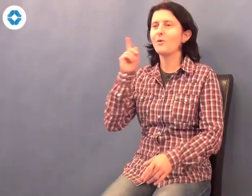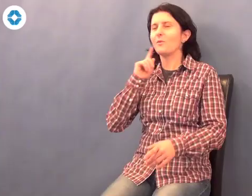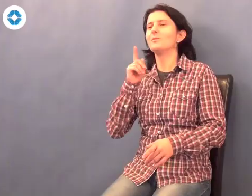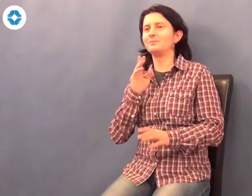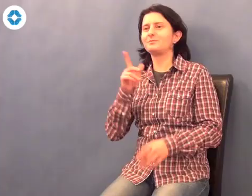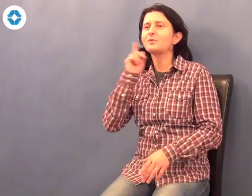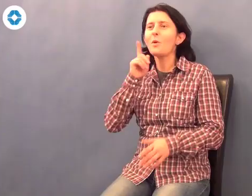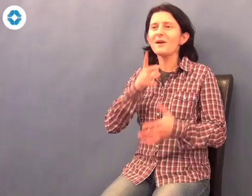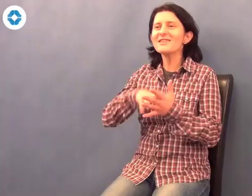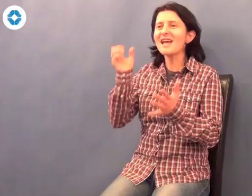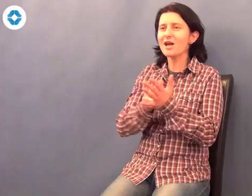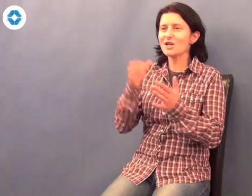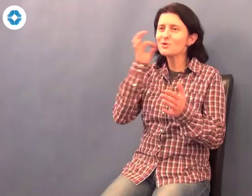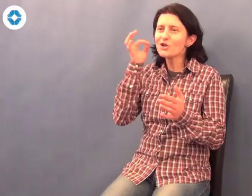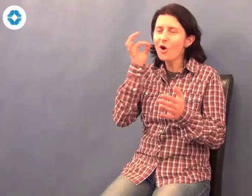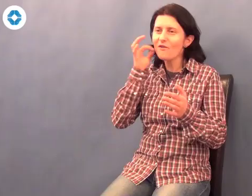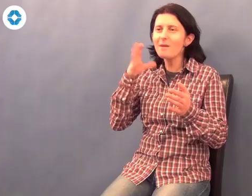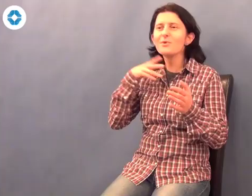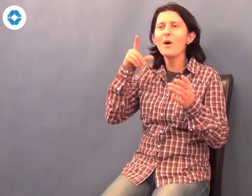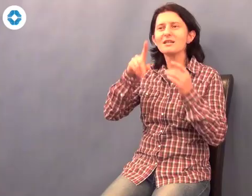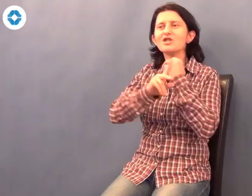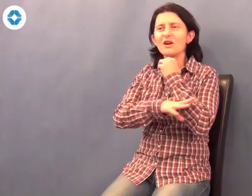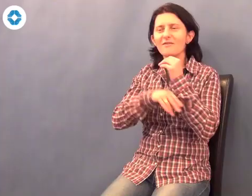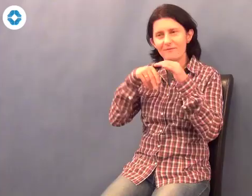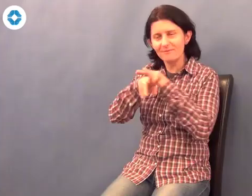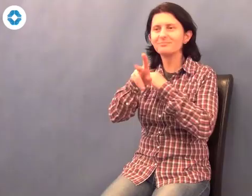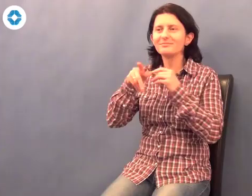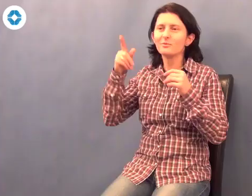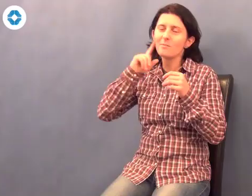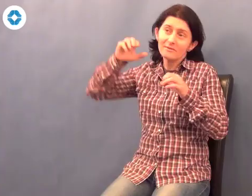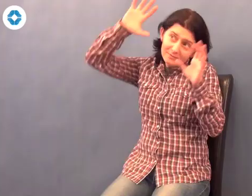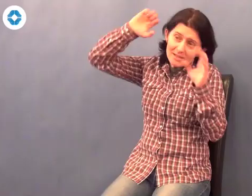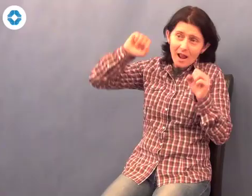Chłopak przestraszył się sowy, bo kiedy próbował wsadzić głowę do dziupli, to wyskoczyła stamtąd sowa.